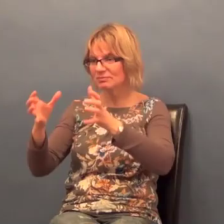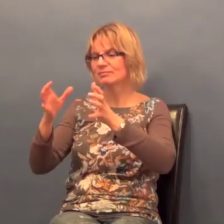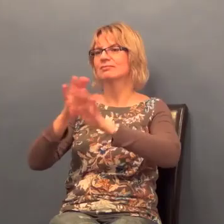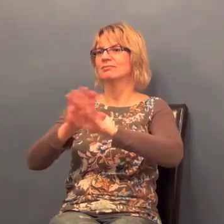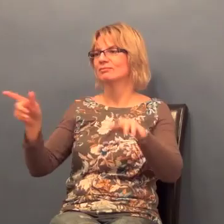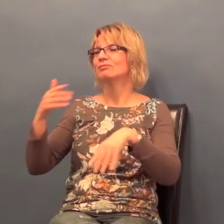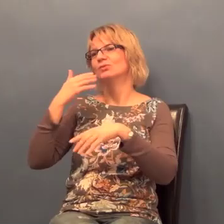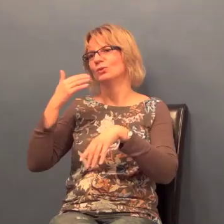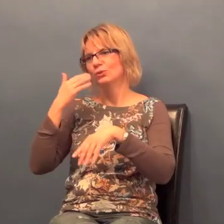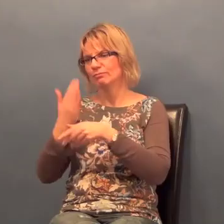Chłopiec dziękuje za pomoc.